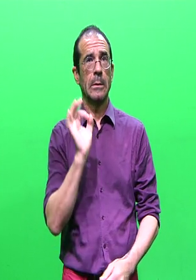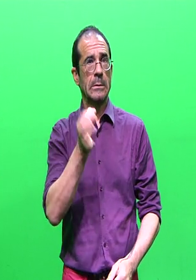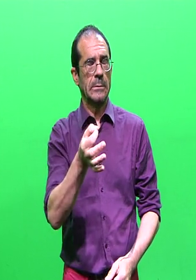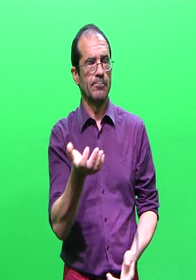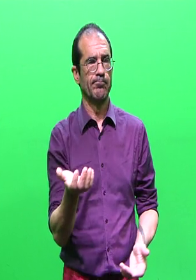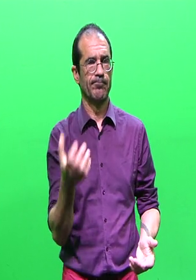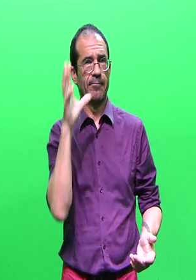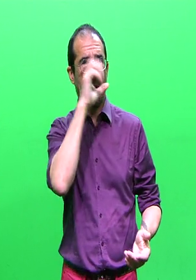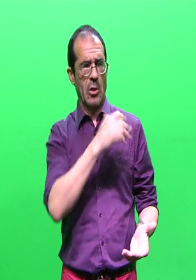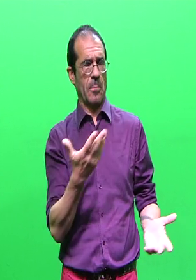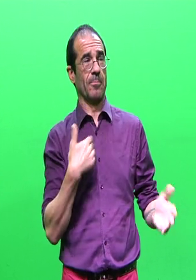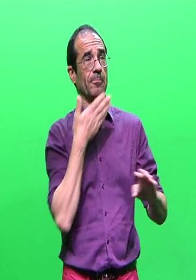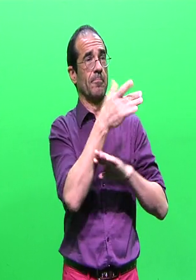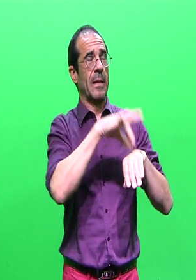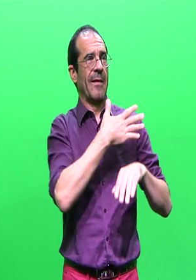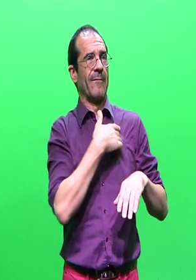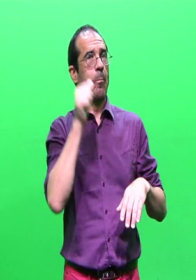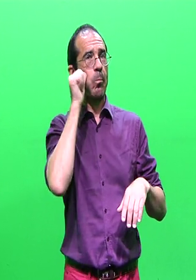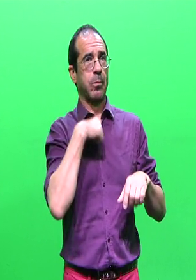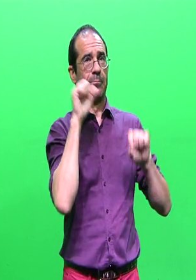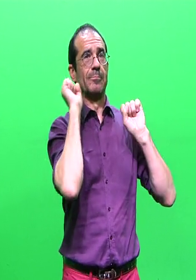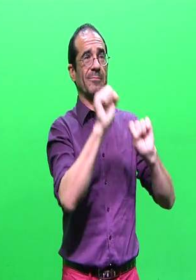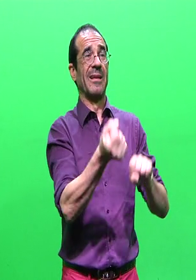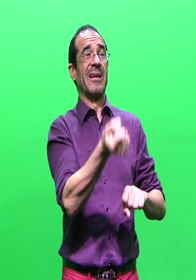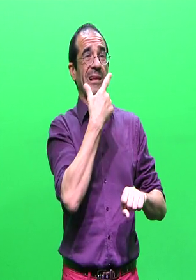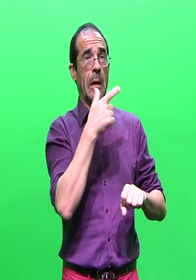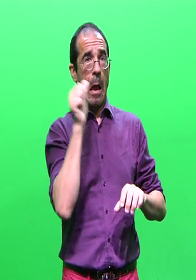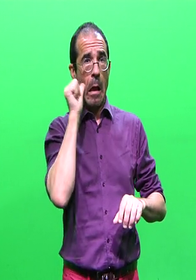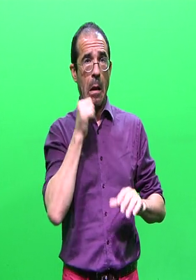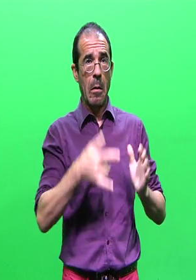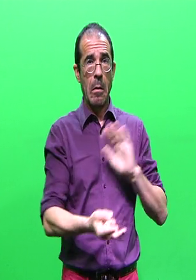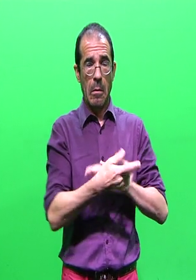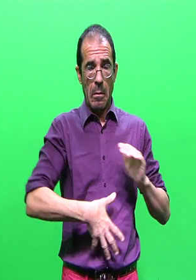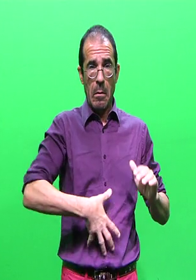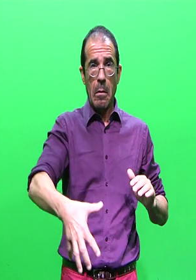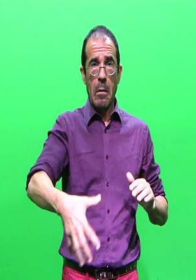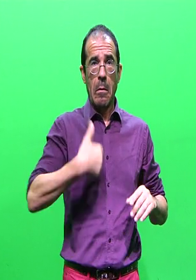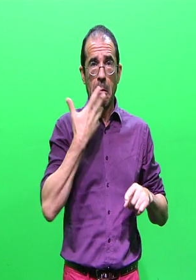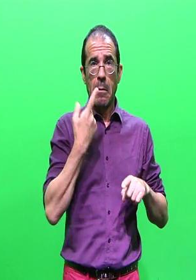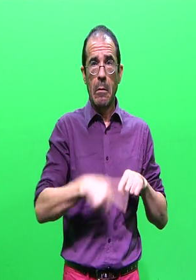Sí, és un error, vaig anar al metge perquè volia mètodes anticonceptius, em vaig prendre una pastilla, però estic embarassada, no ho entenc!